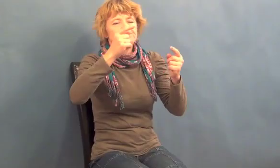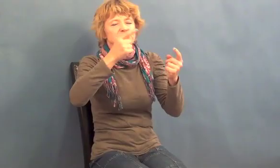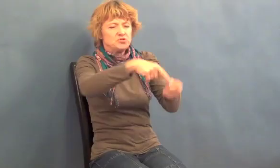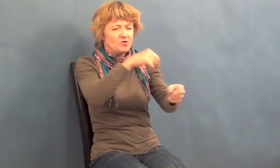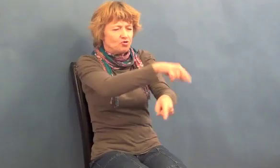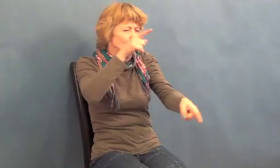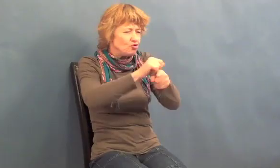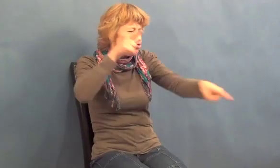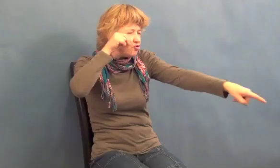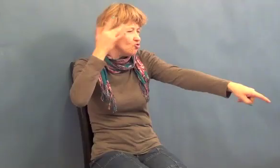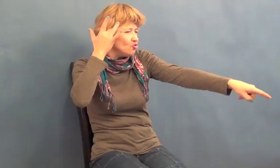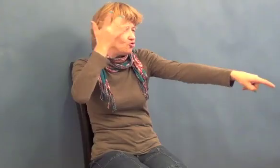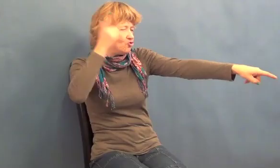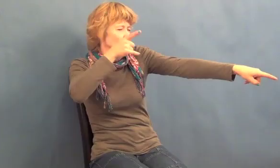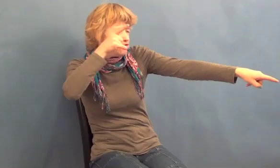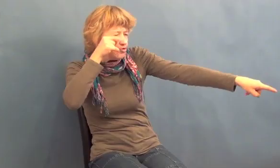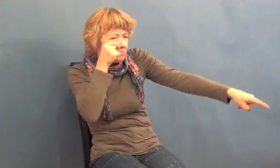A jeden wciąż śpi.